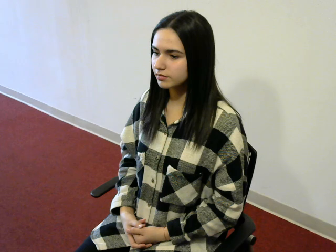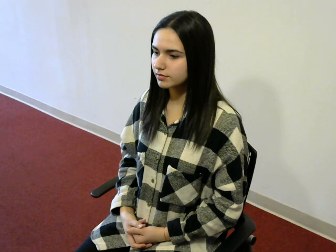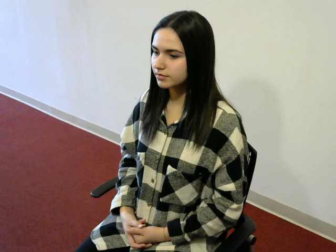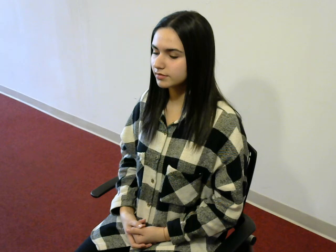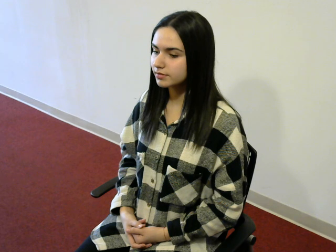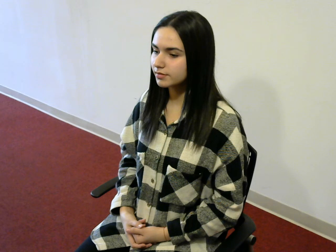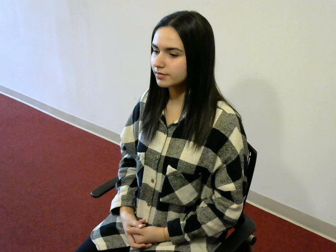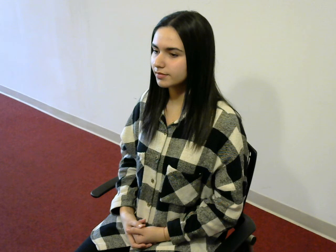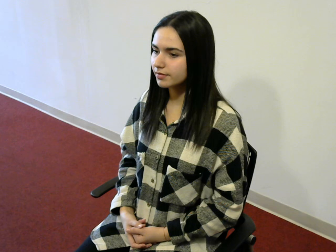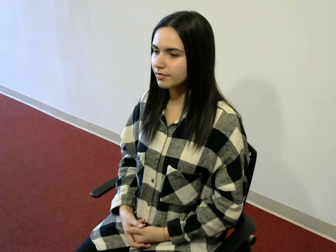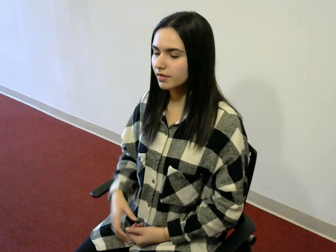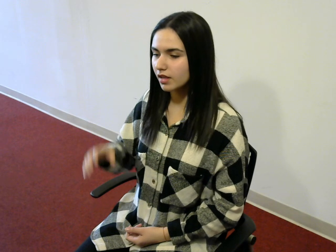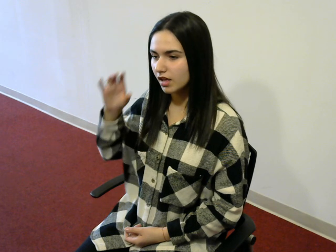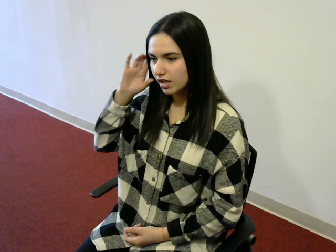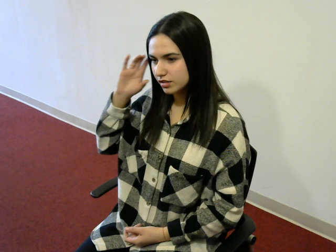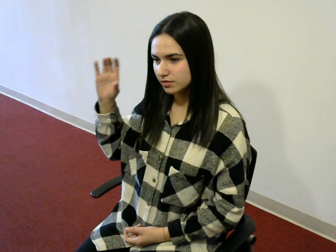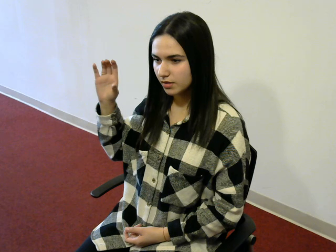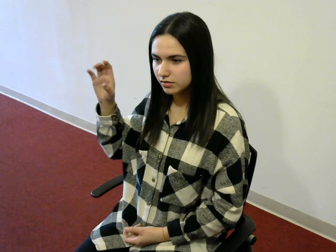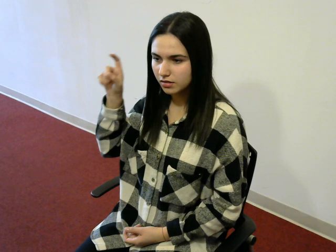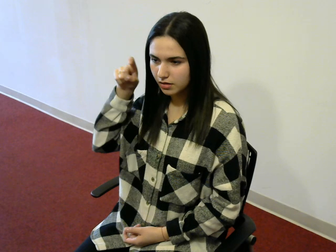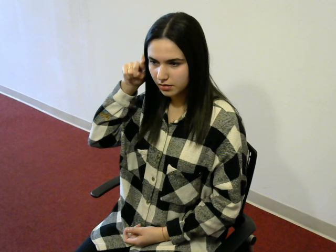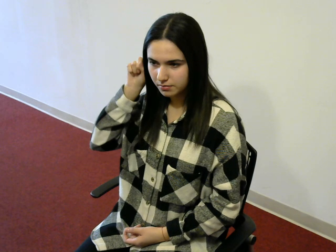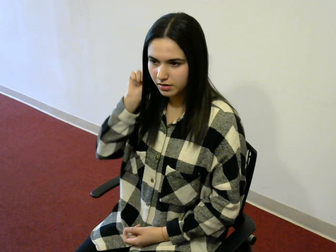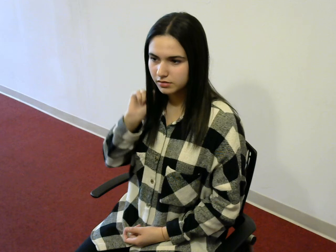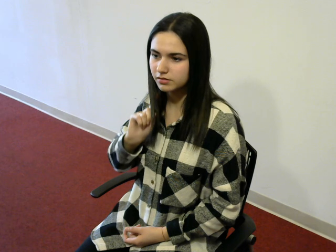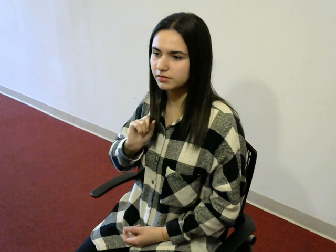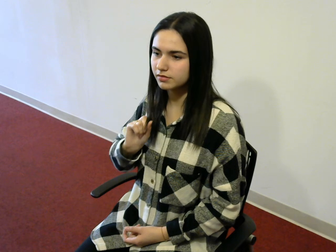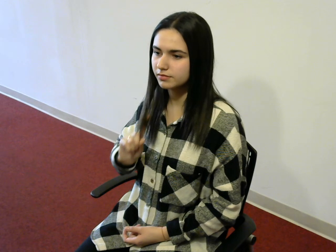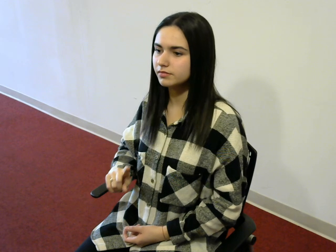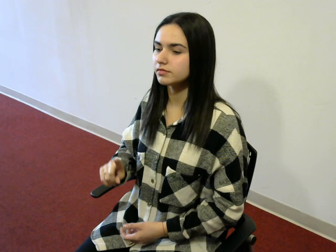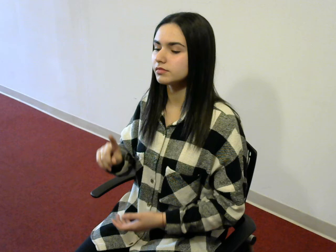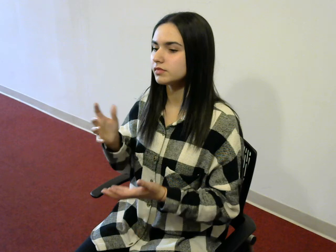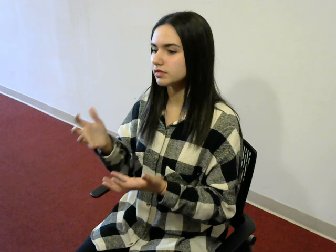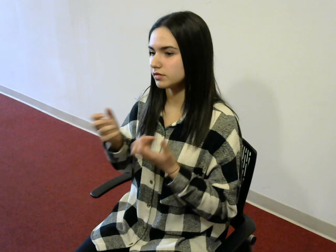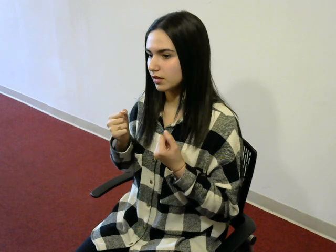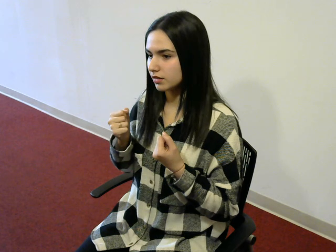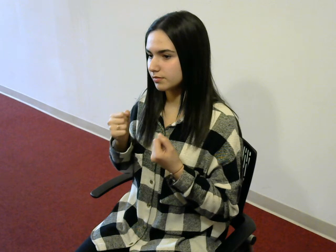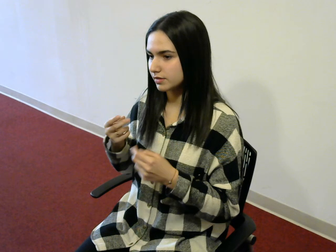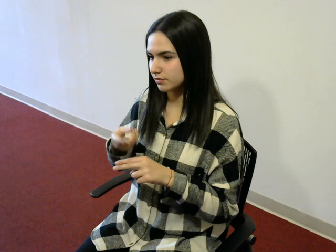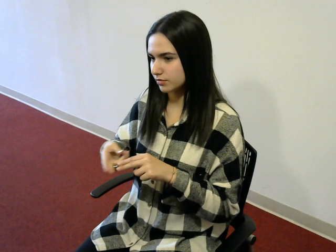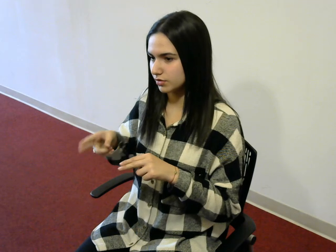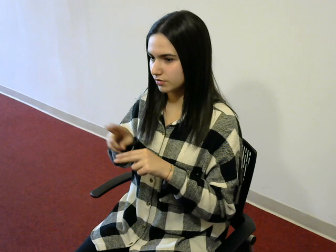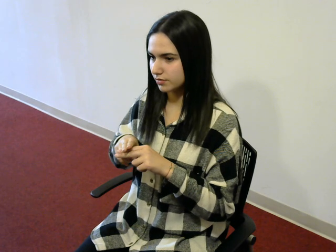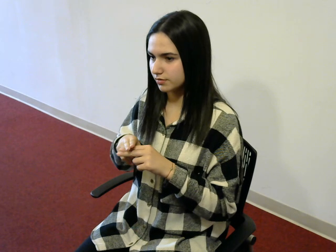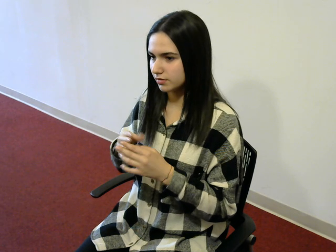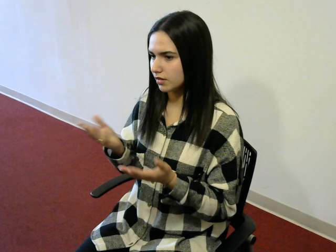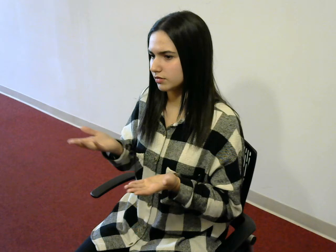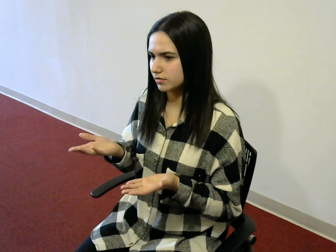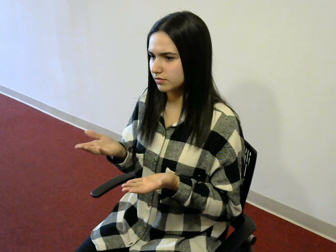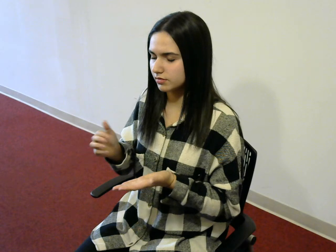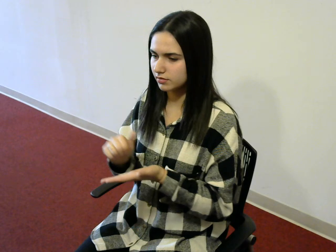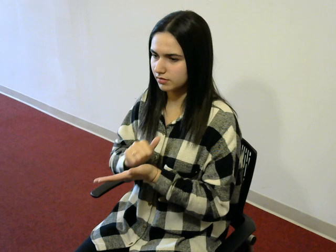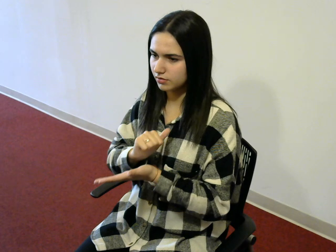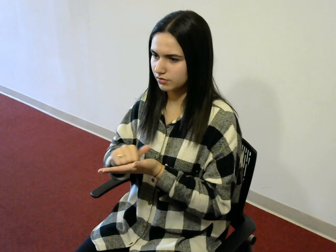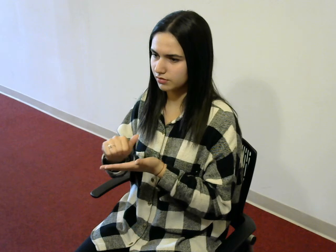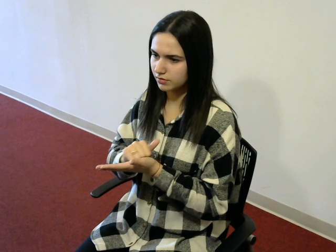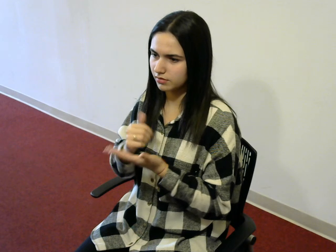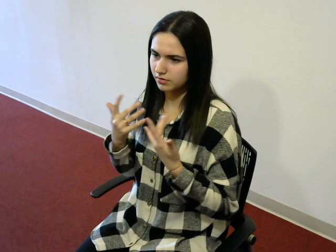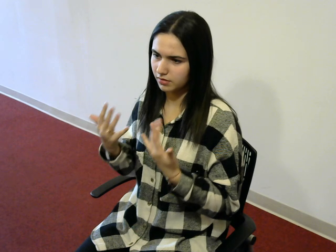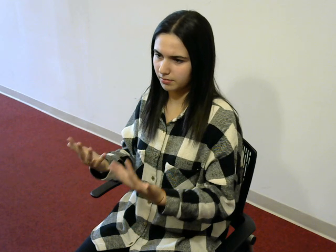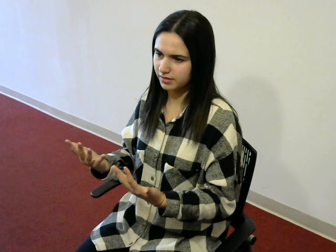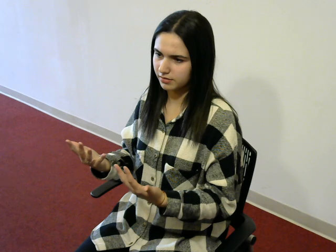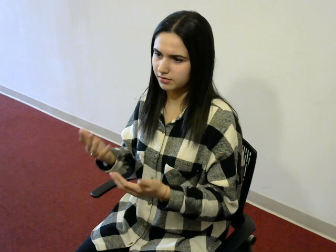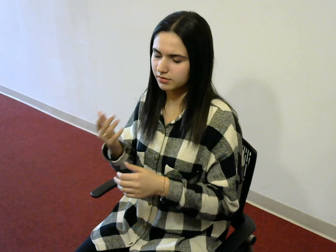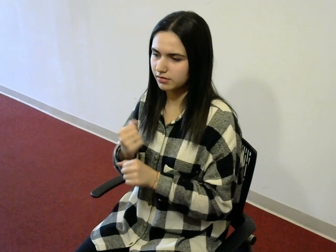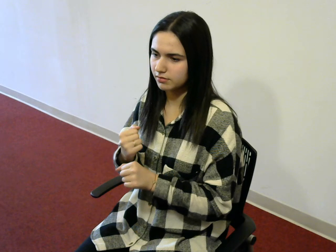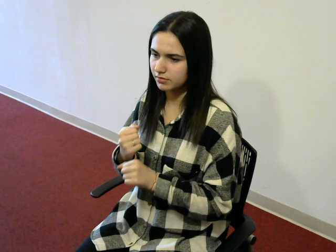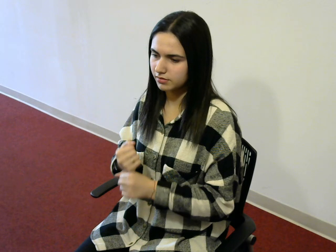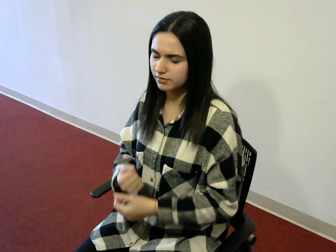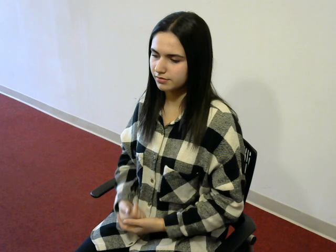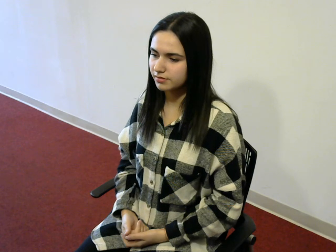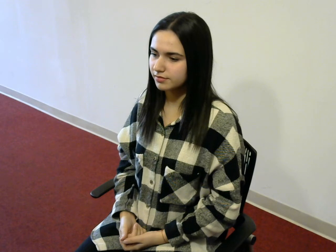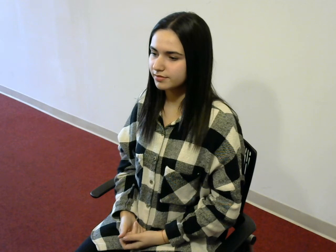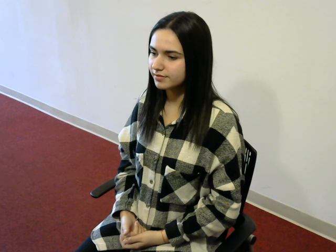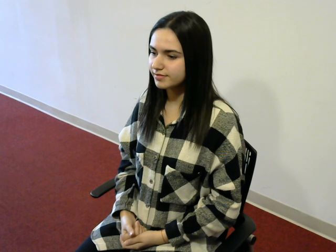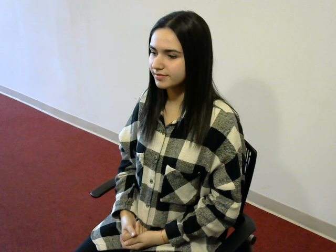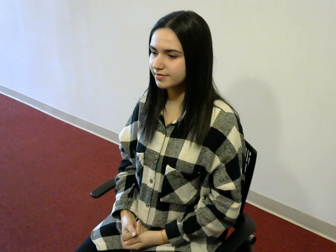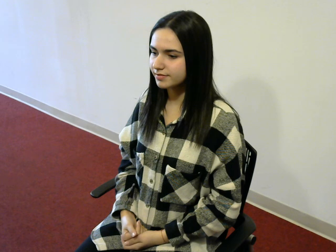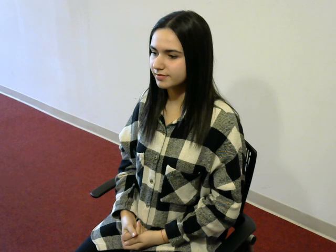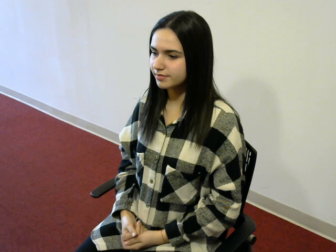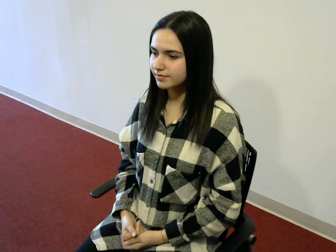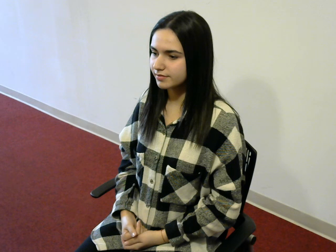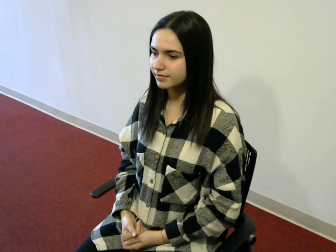Eşitmə aparatı alınması üçün hansı sənədlər tələb edilir?